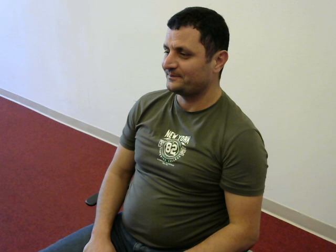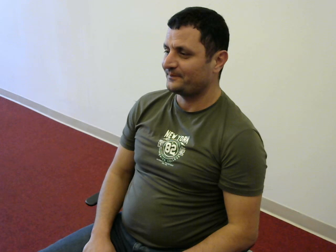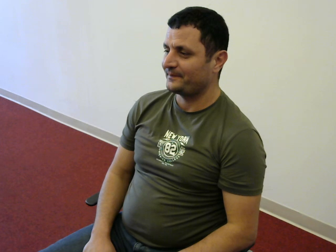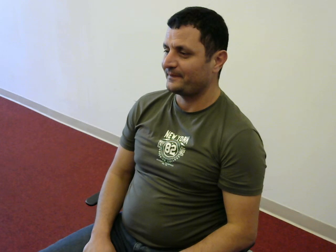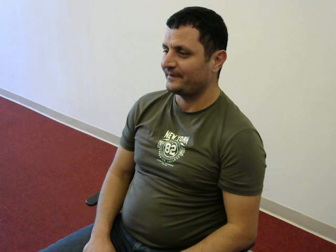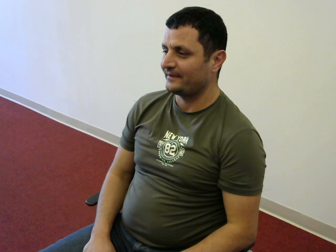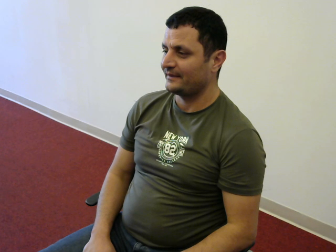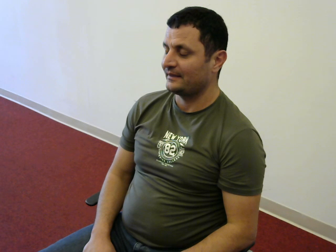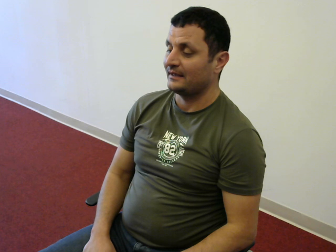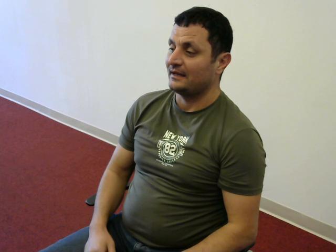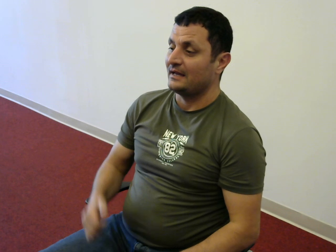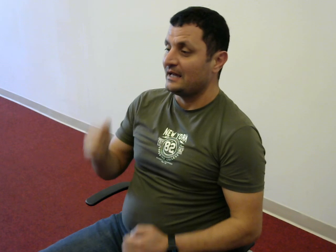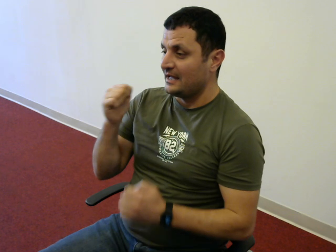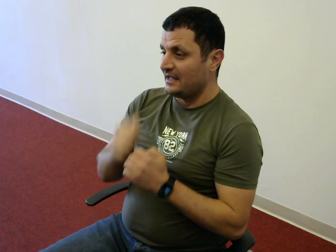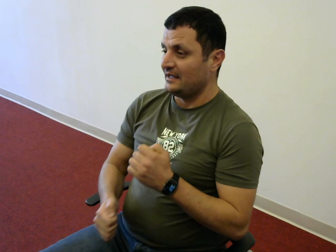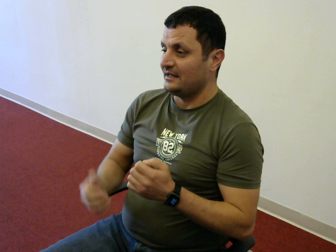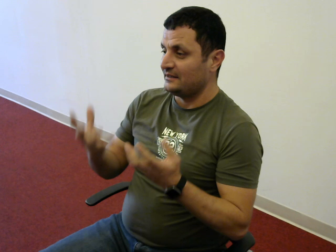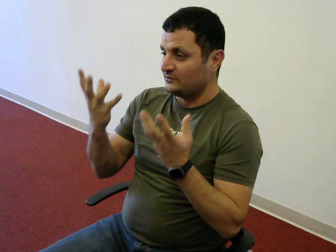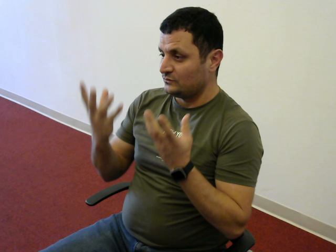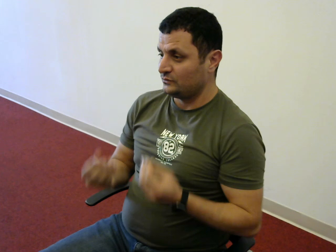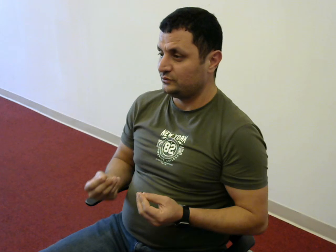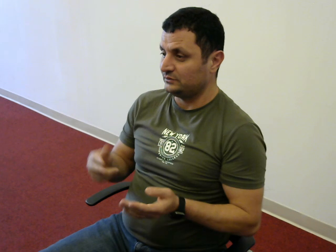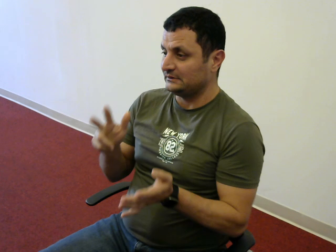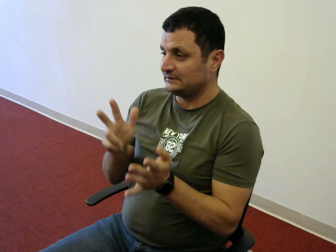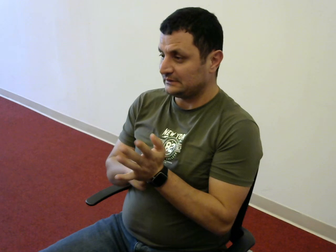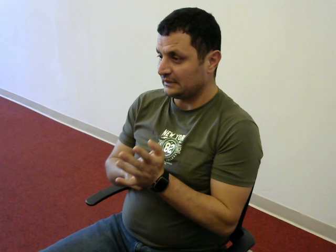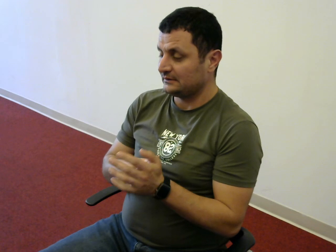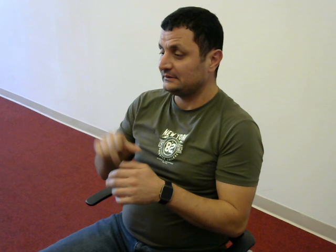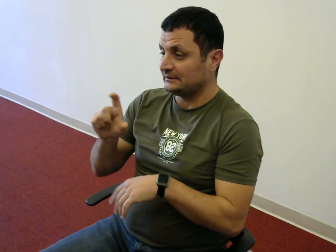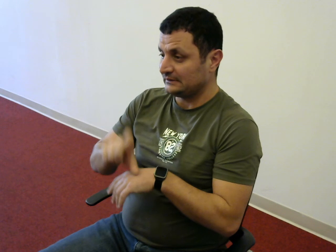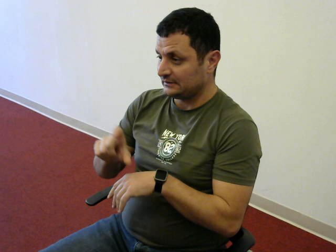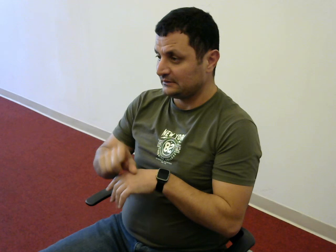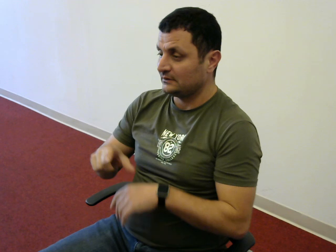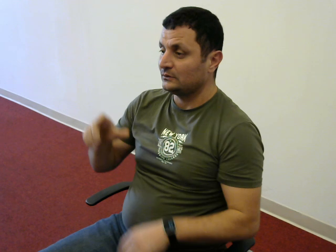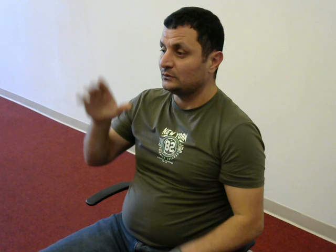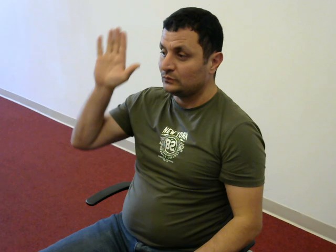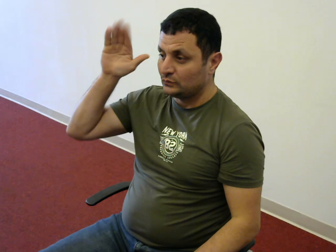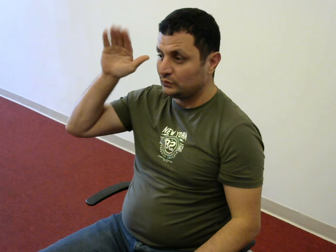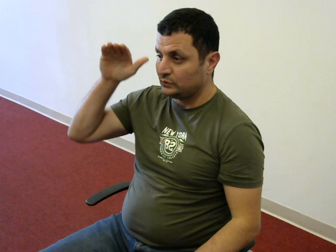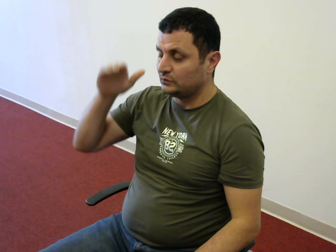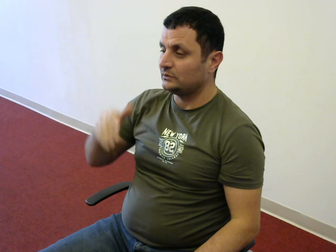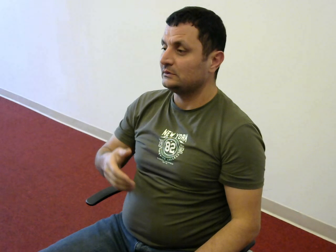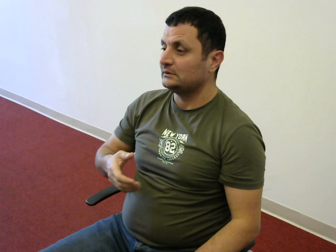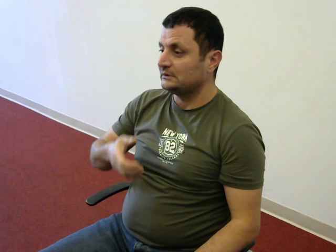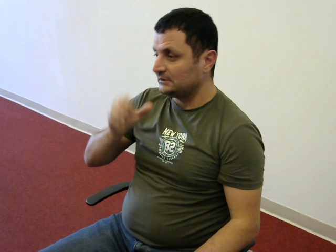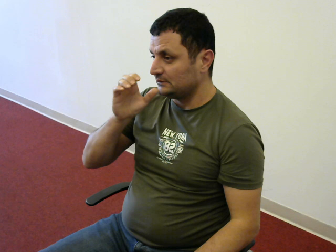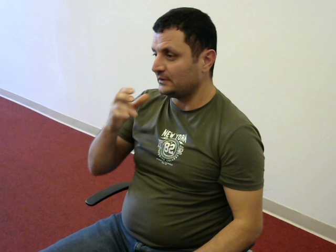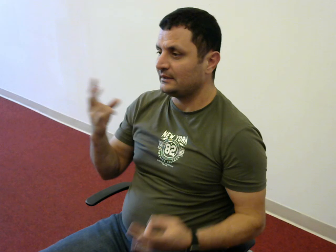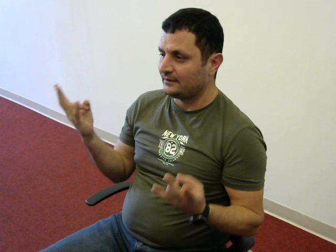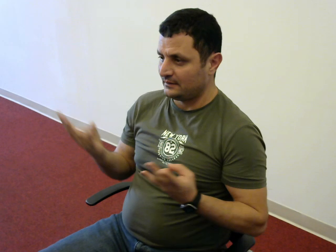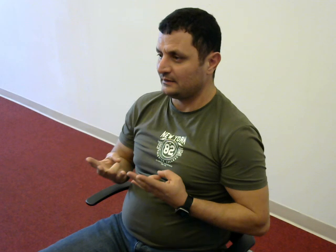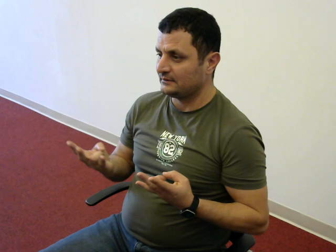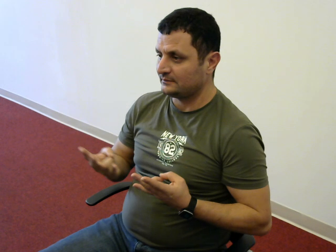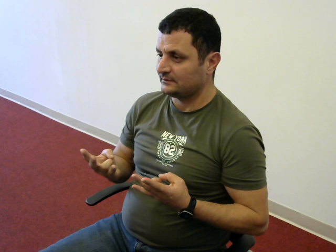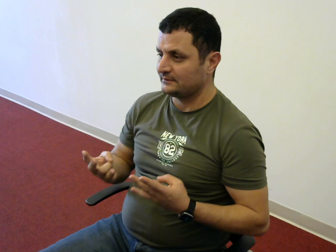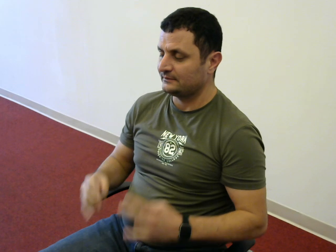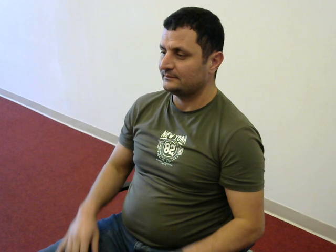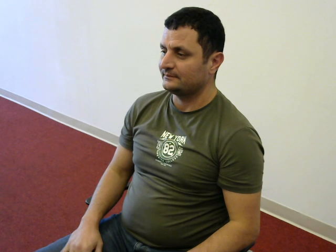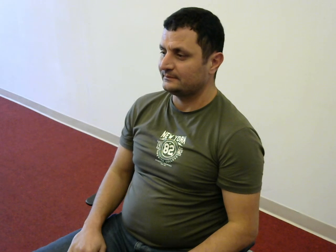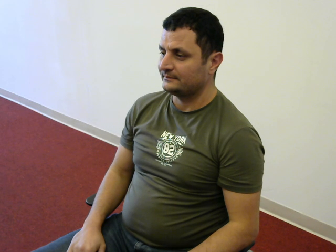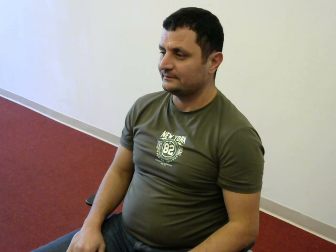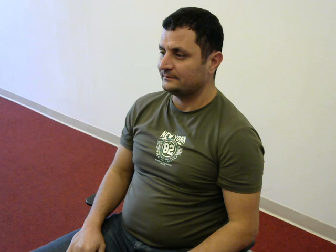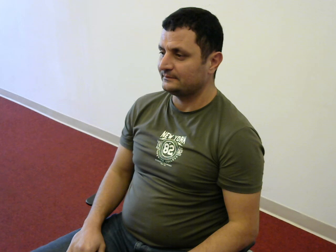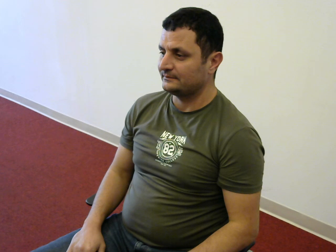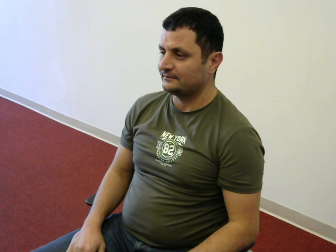Hər gün 8 stəkan su içmək lazımdır